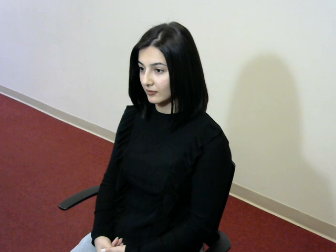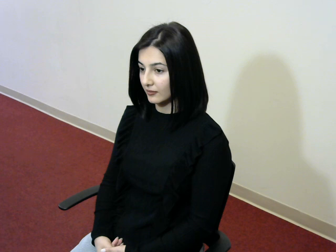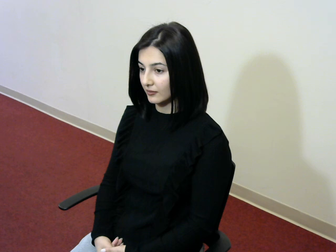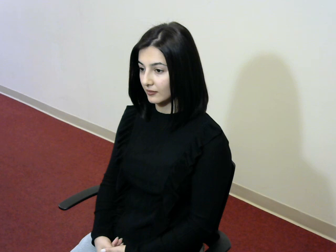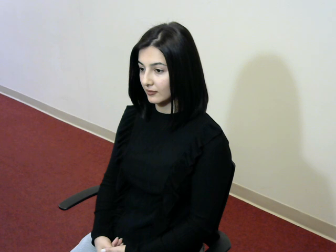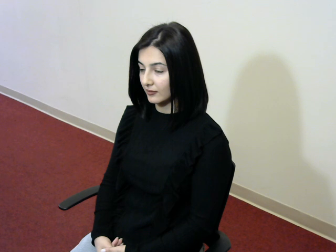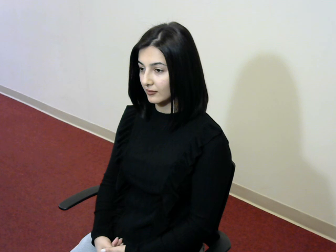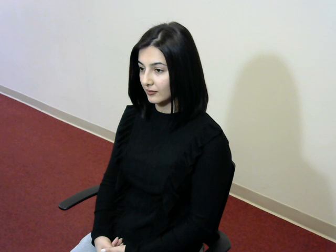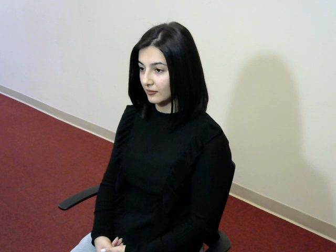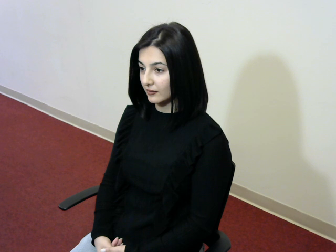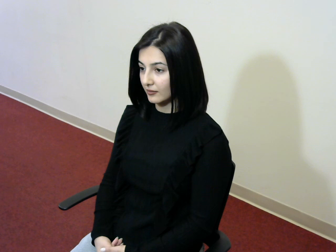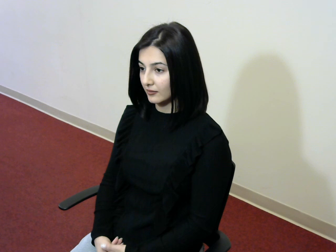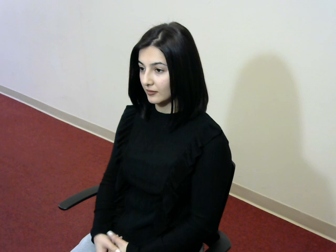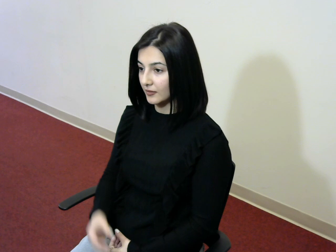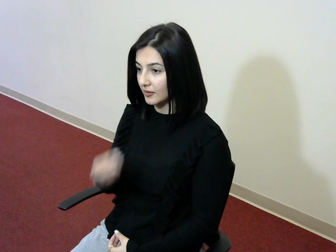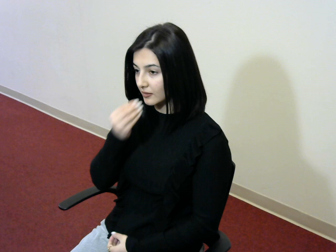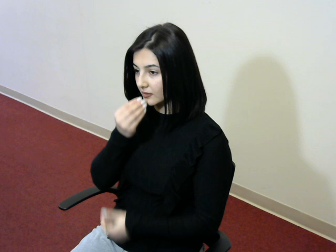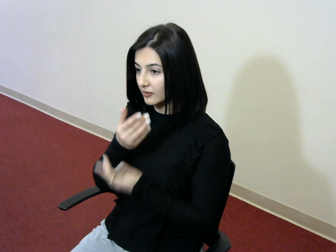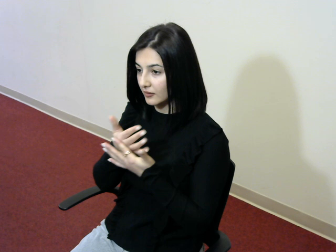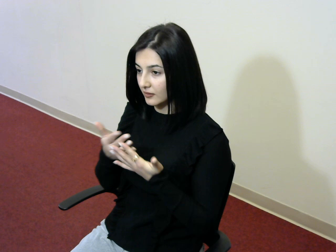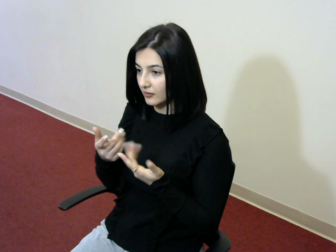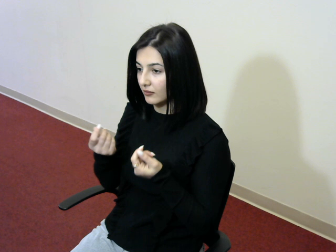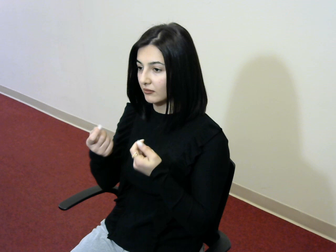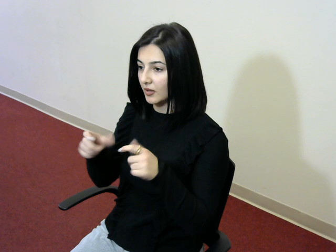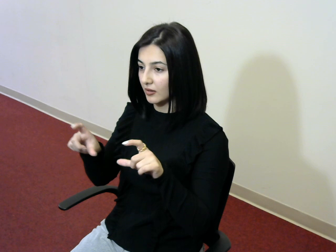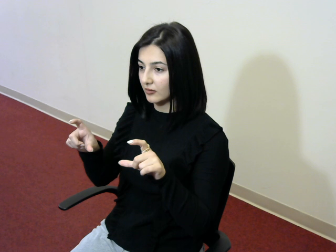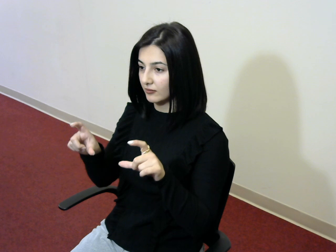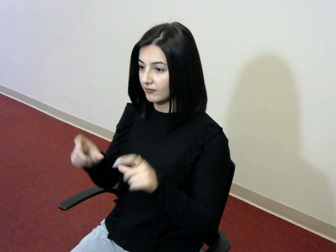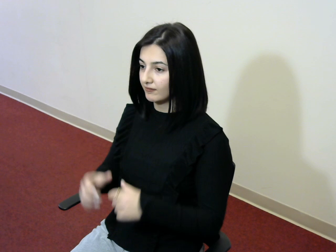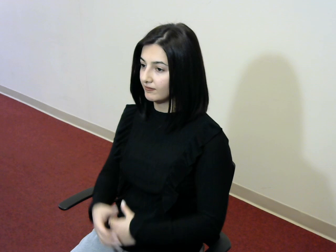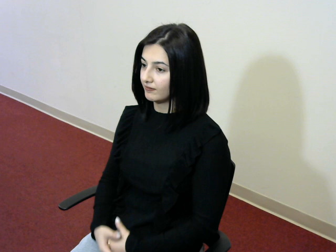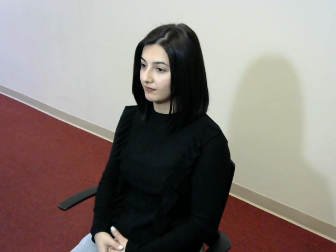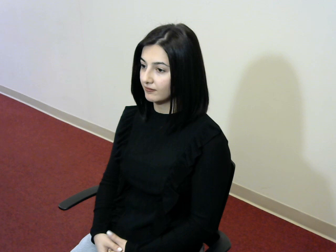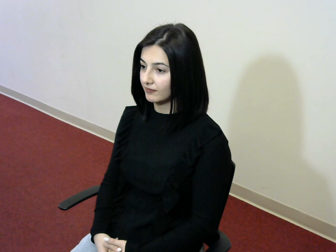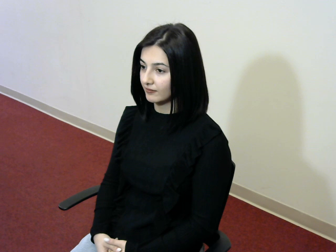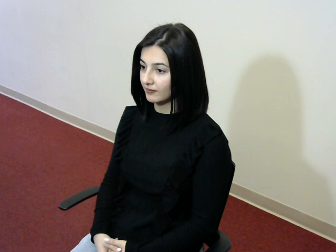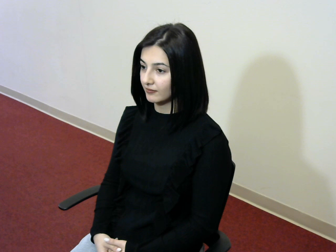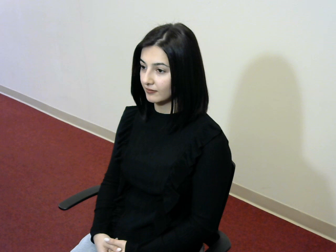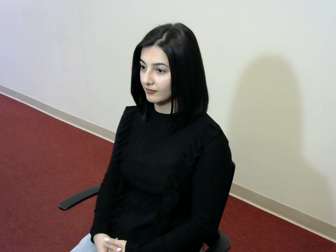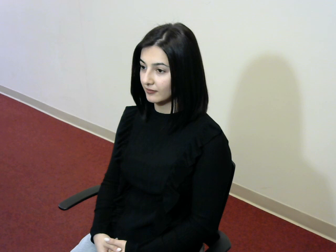Ərzaq bahalaşıb